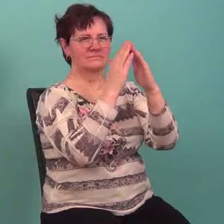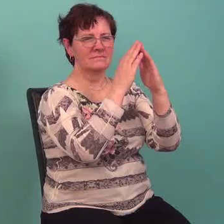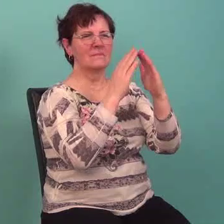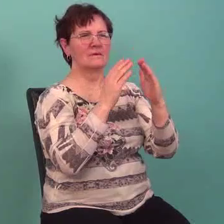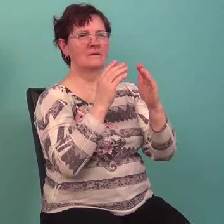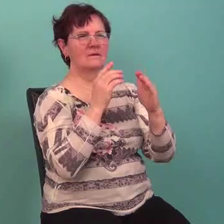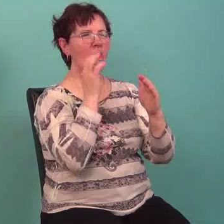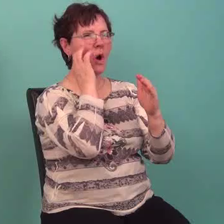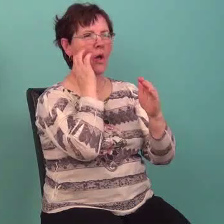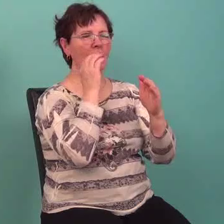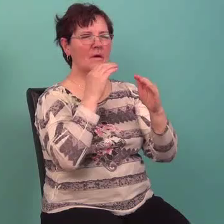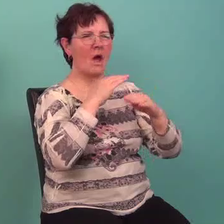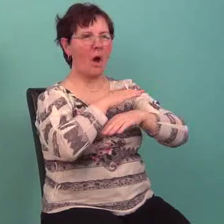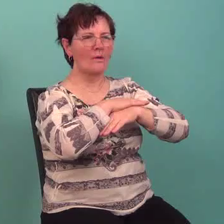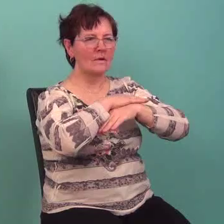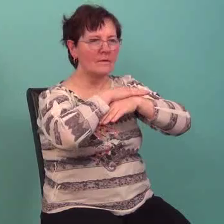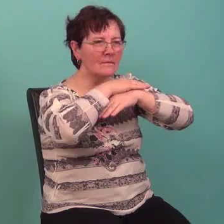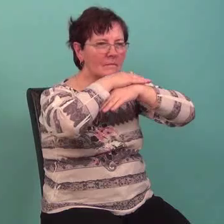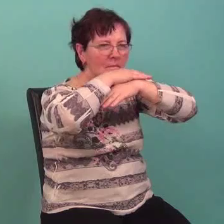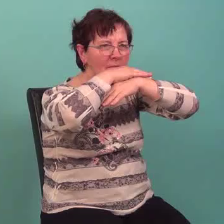Kot wygląda przez okno.